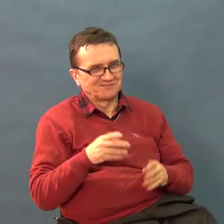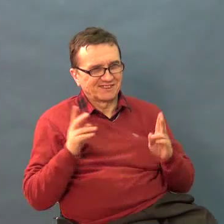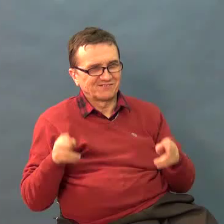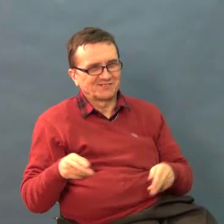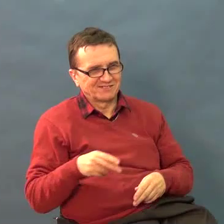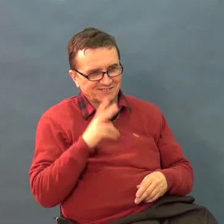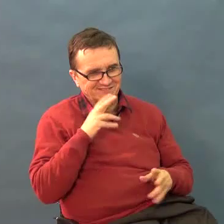Obcięło kawałek płotu.